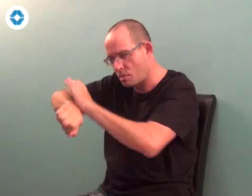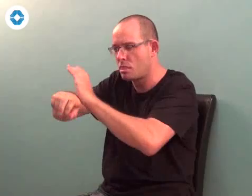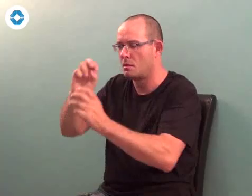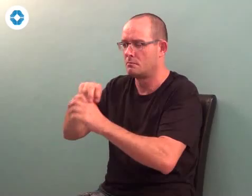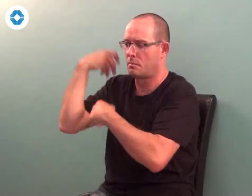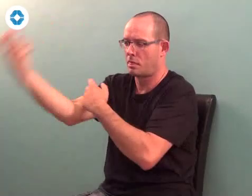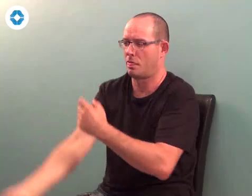Wypadł przez okno.